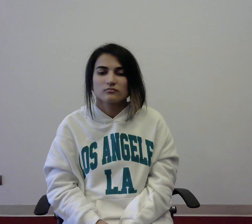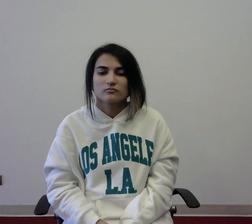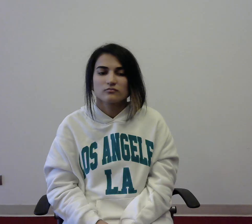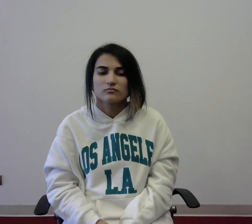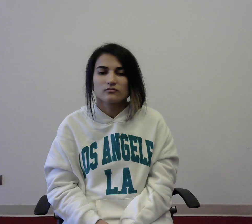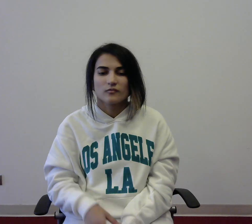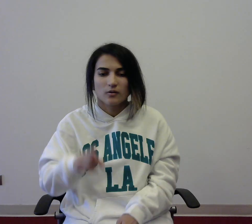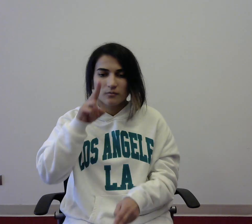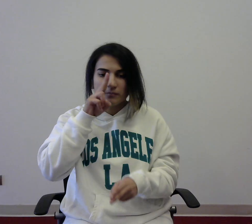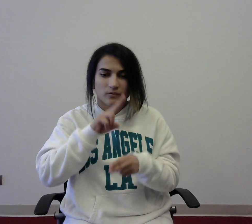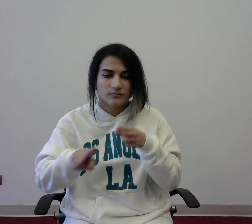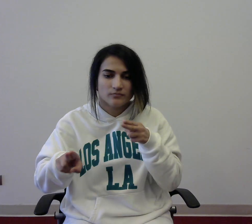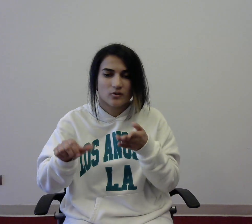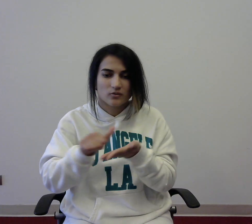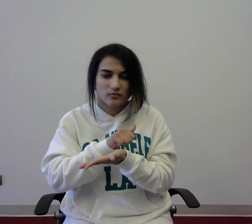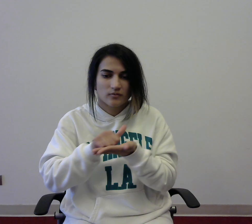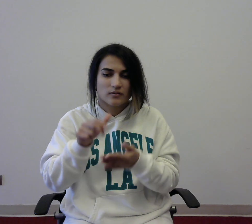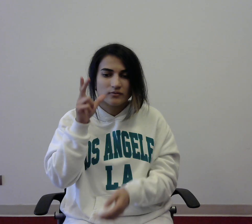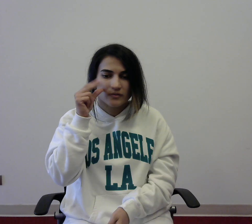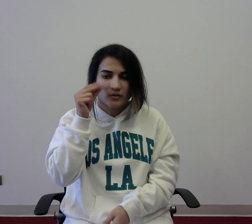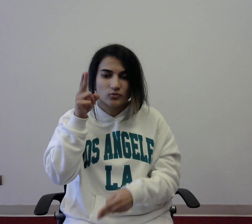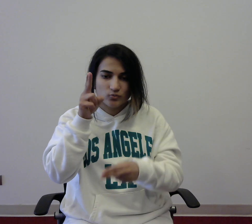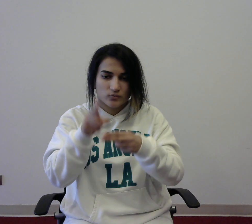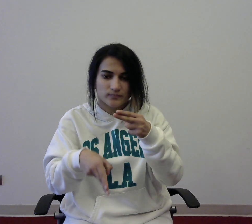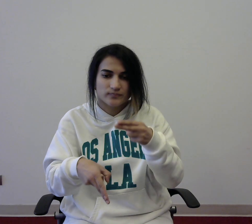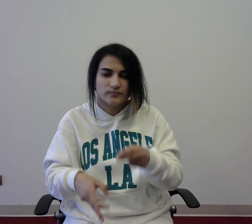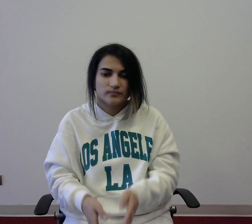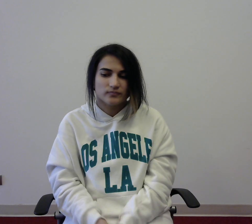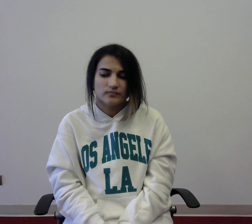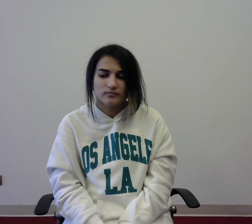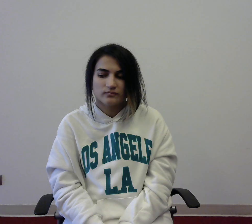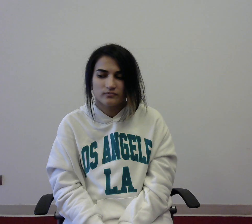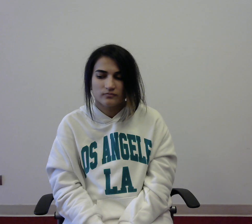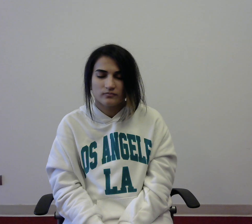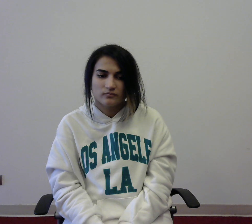İtmiş sənədin vaxtı bitib